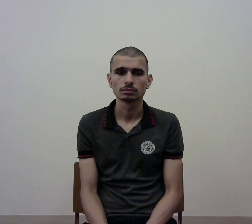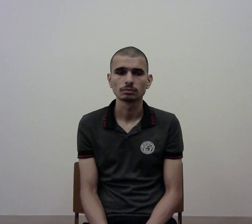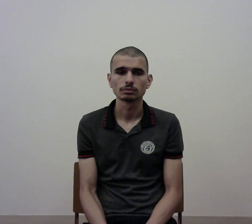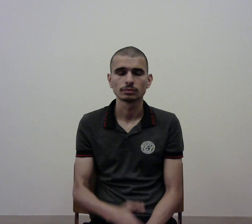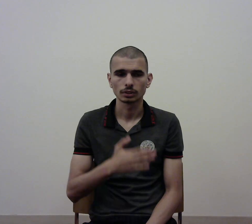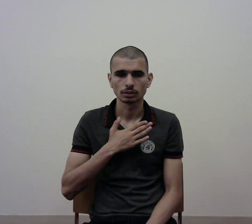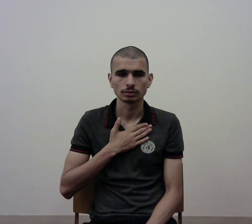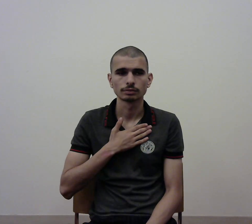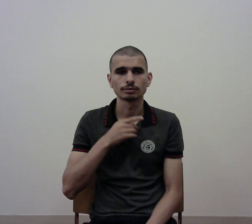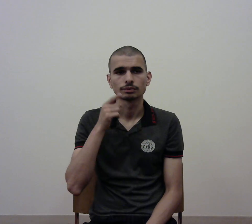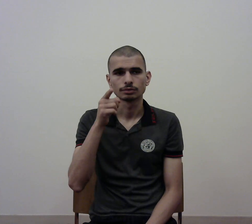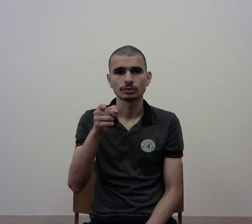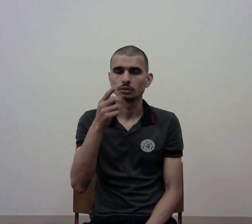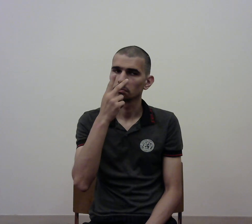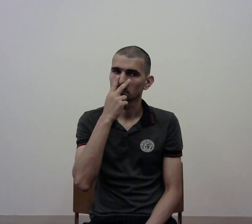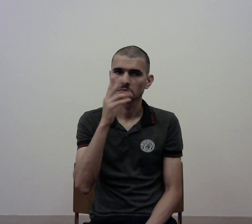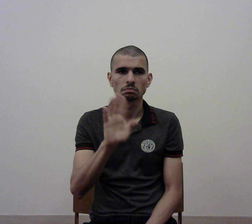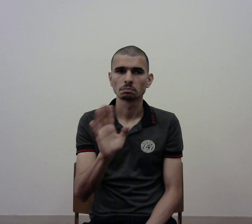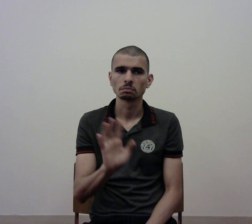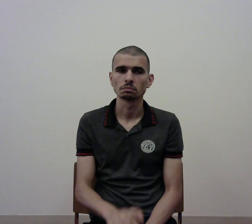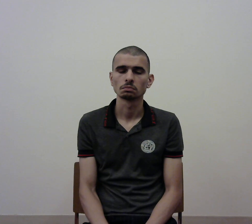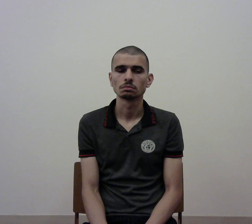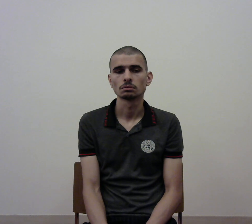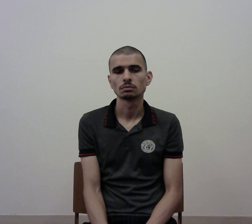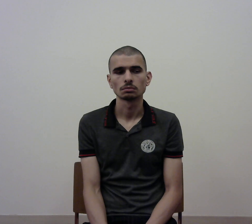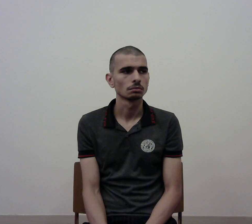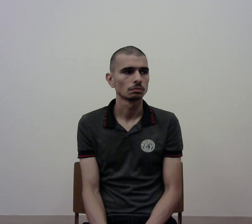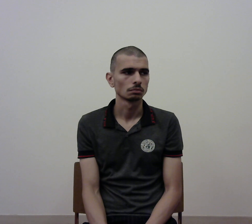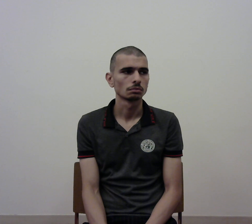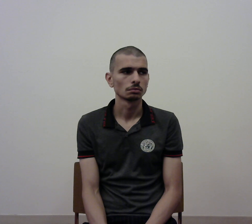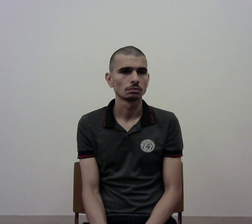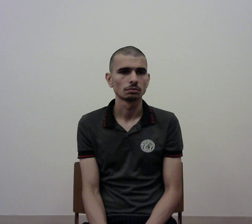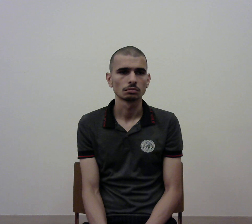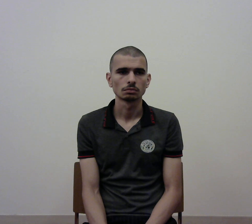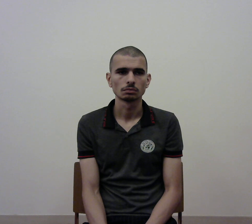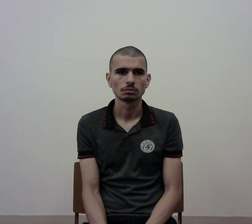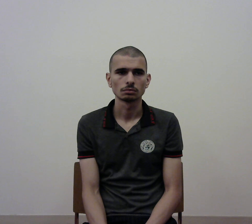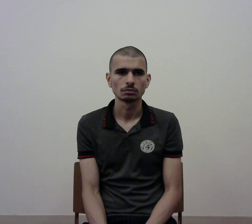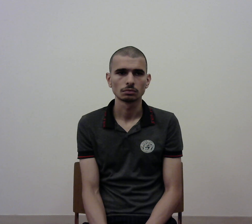Mən sizi görmürəm